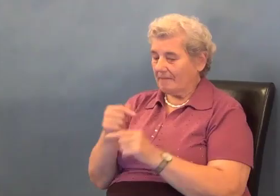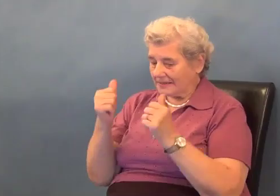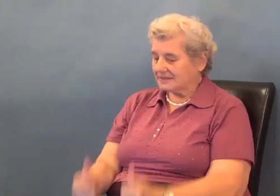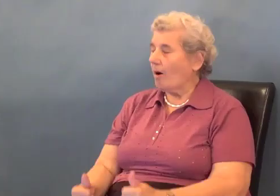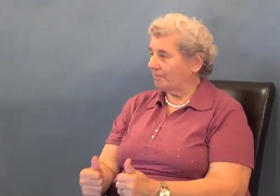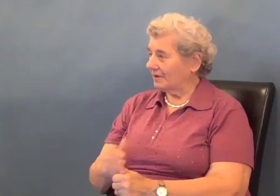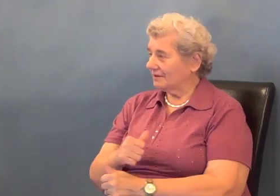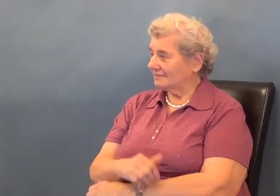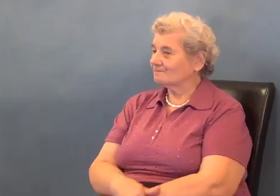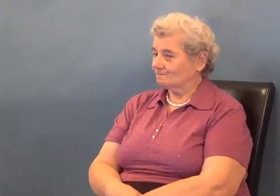Trzeba zatrzymać się.